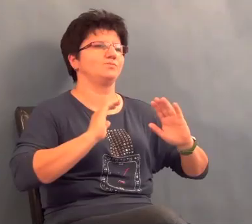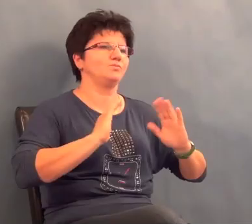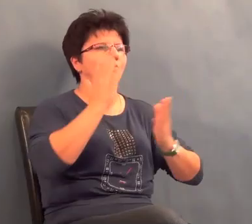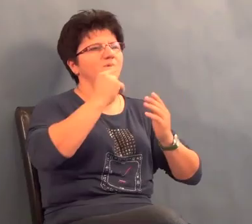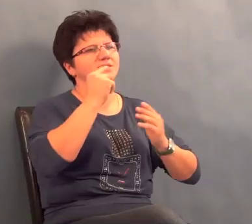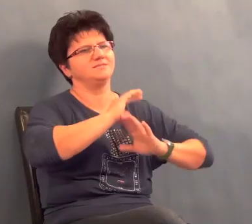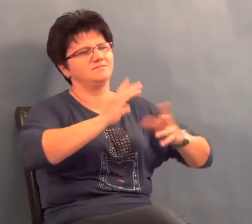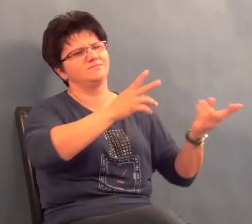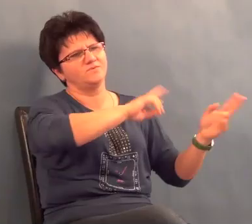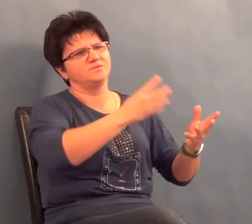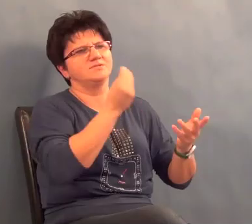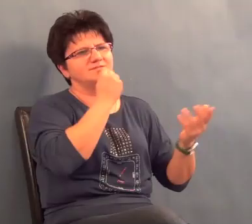Następnie wraca na dół jeść.